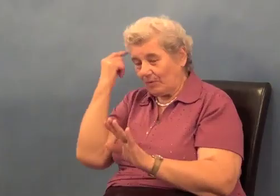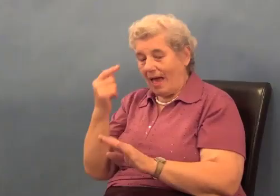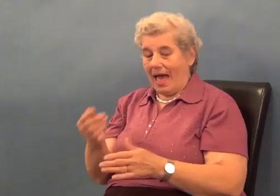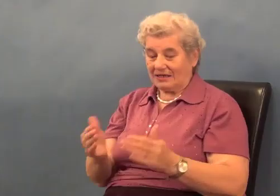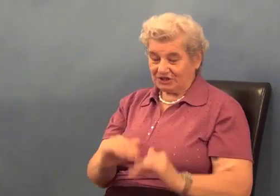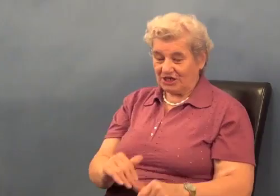Trafił w jabłko.